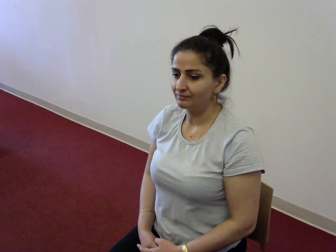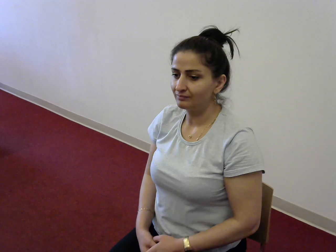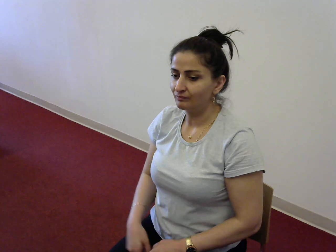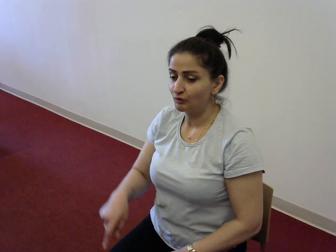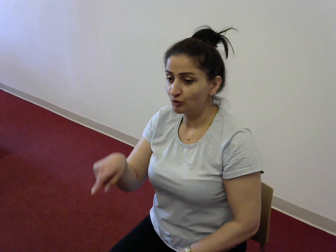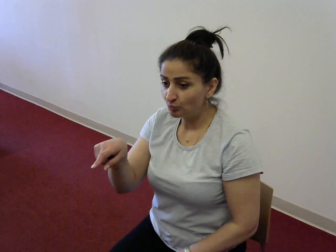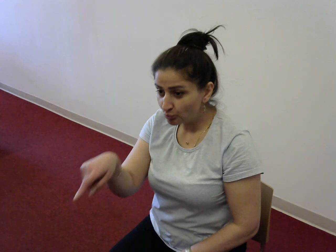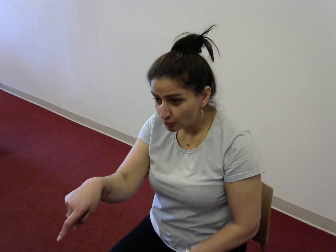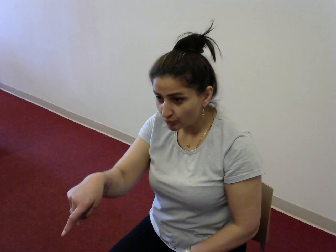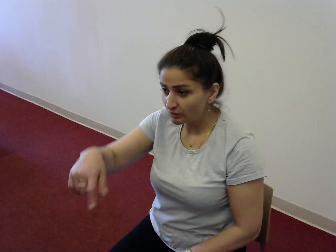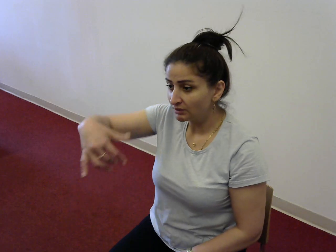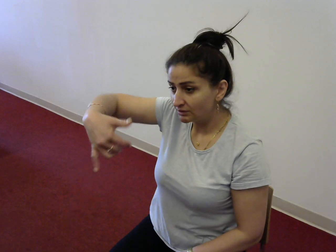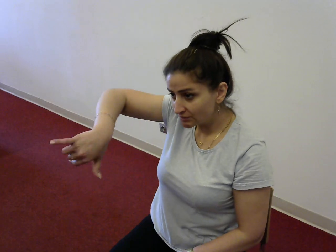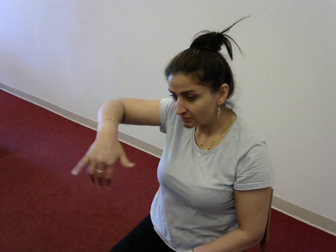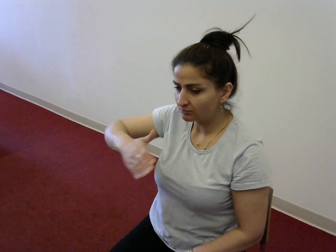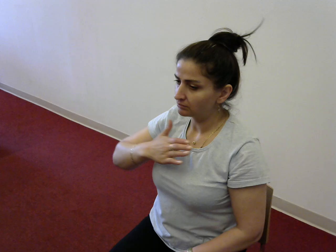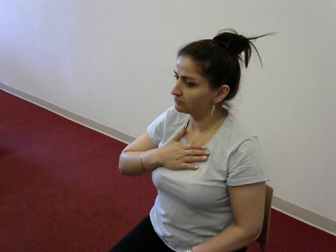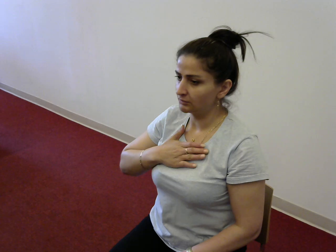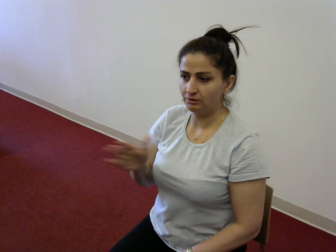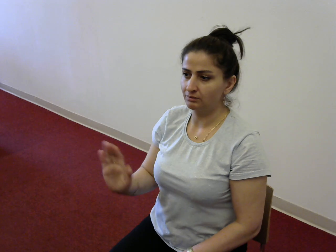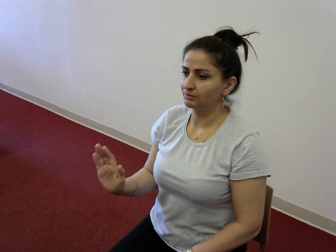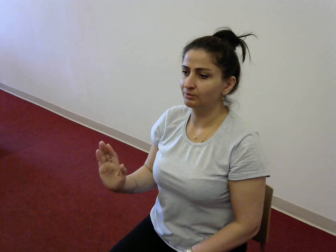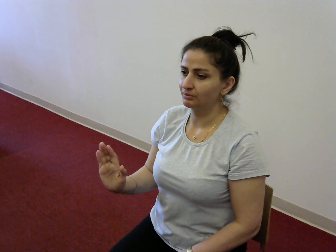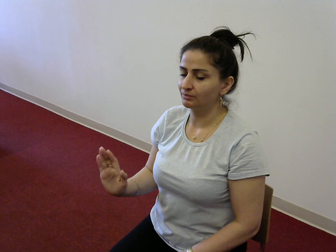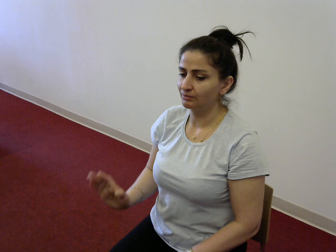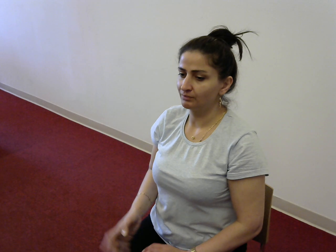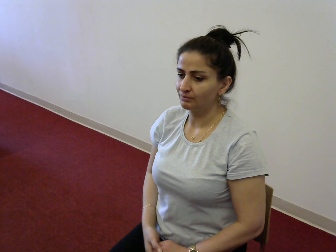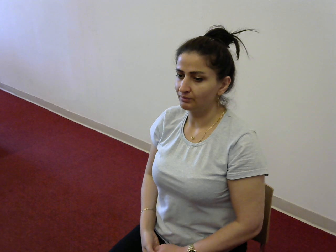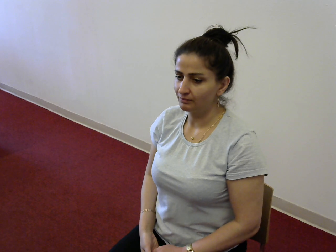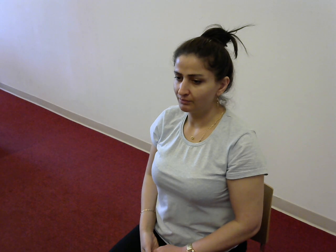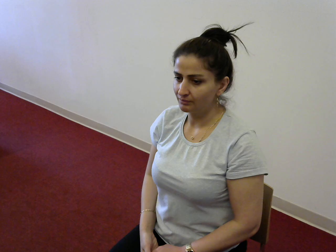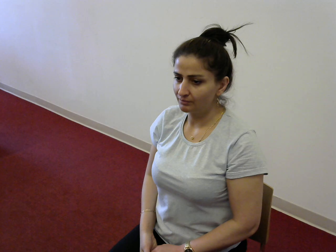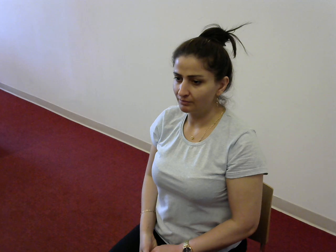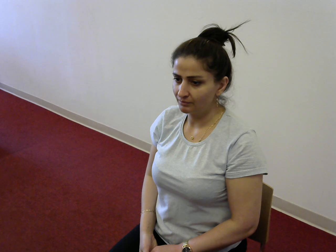Bu çanta mənim deyil